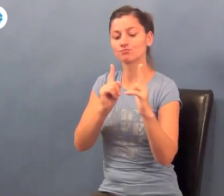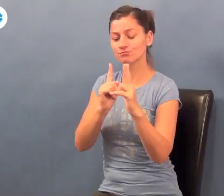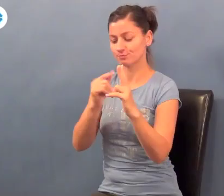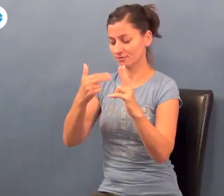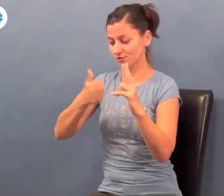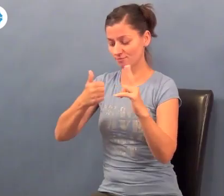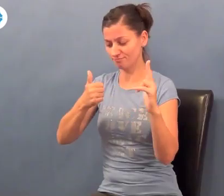Pan stał, a oni go minęli.